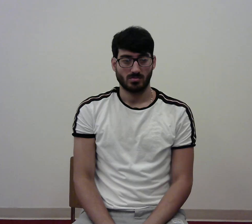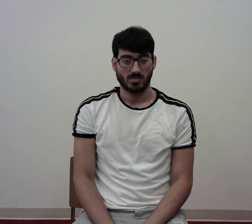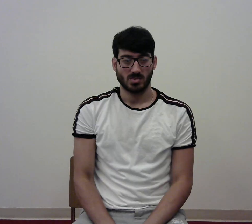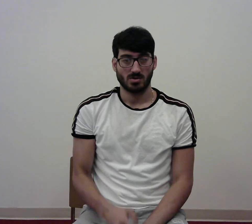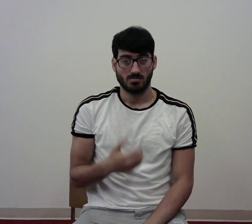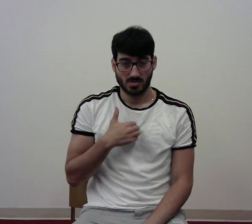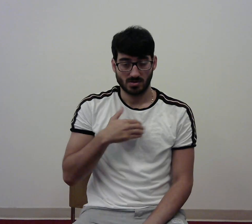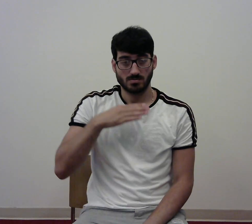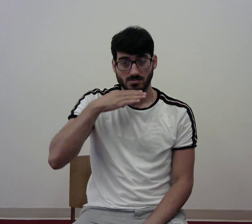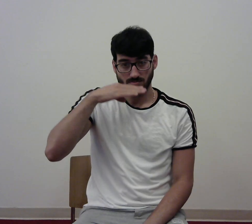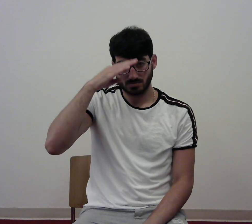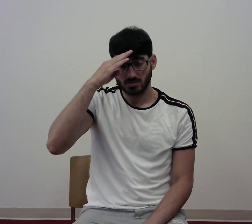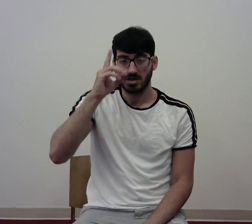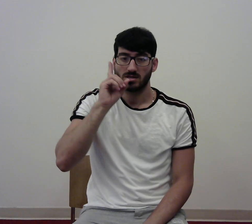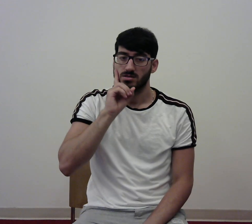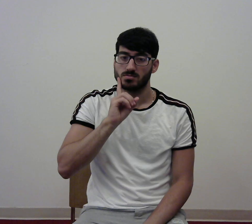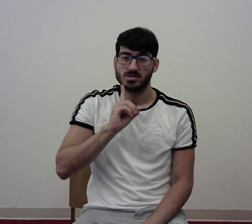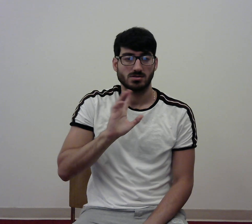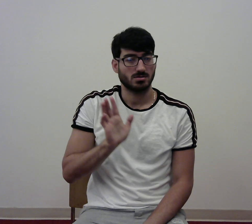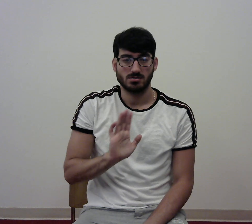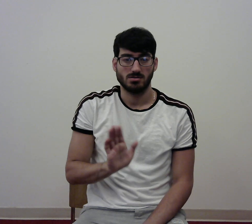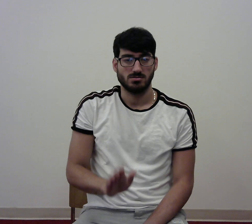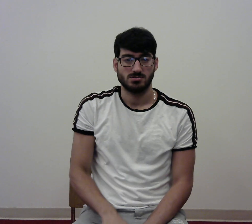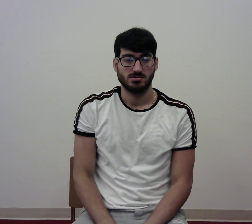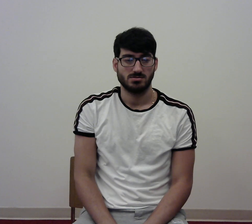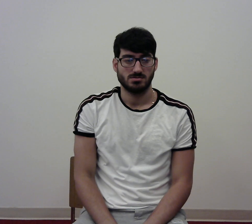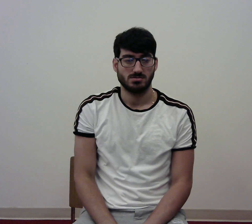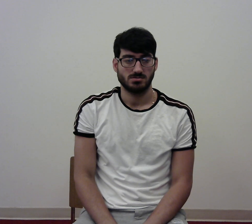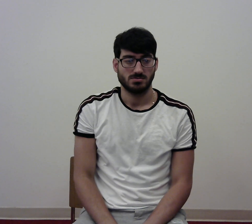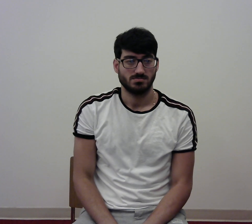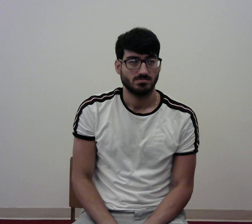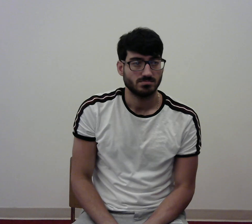Mənim atam azərbaycanlı deyil